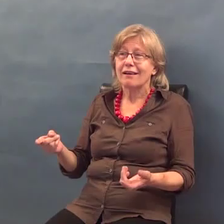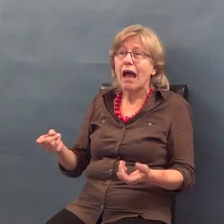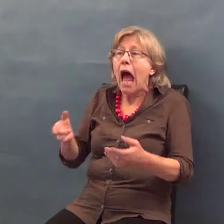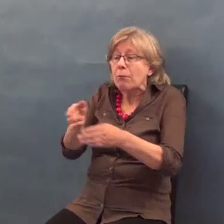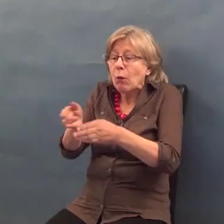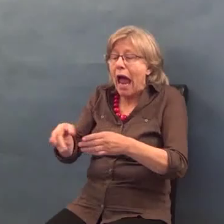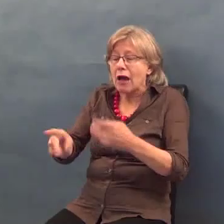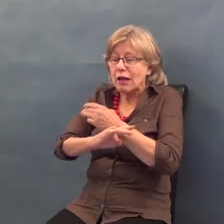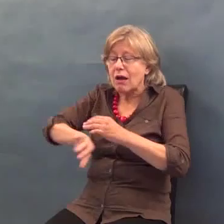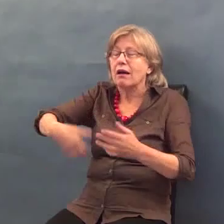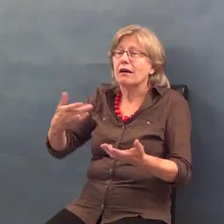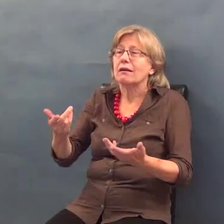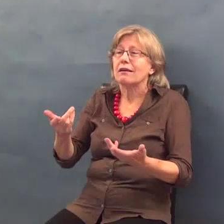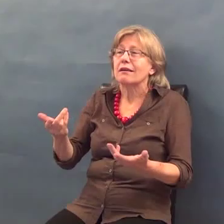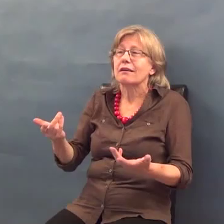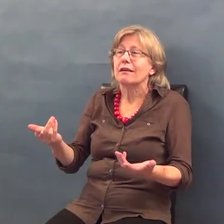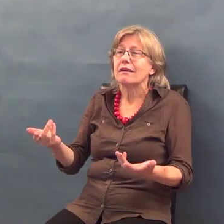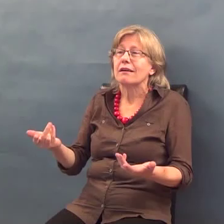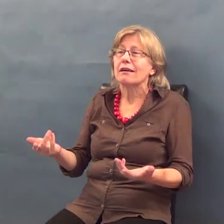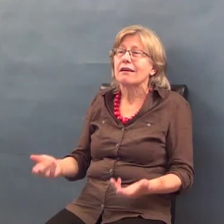Ktoś może upiłować ławkę, a potem ją ukraść.